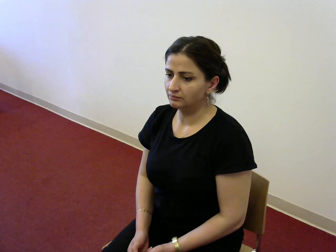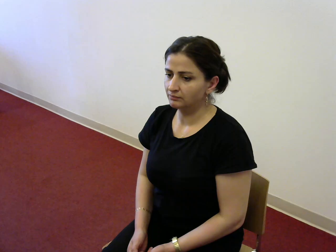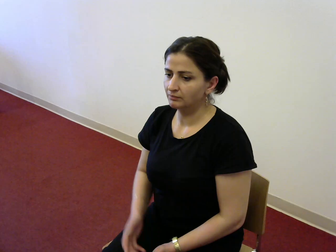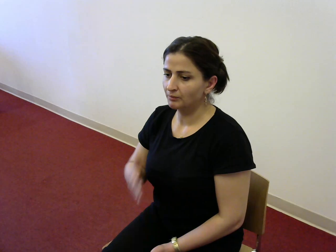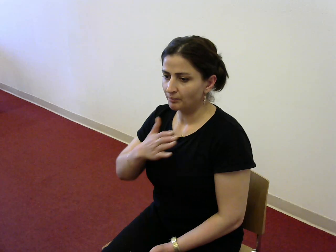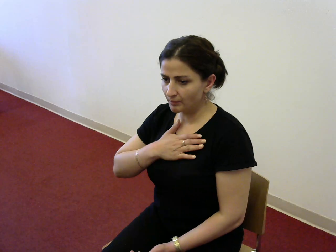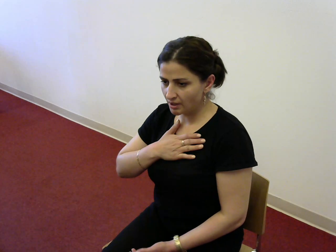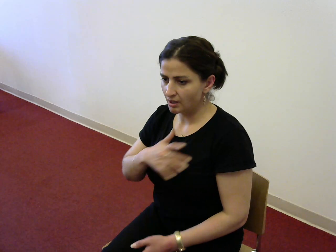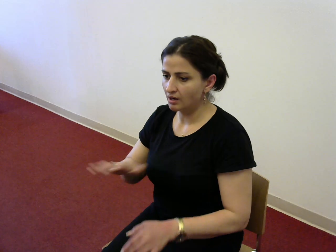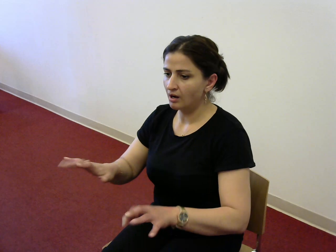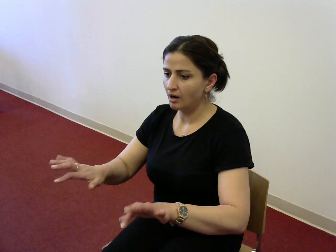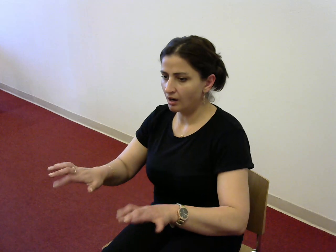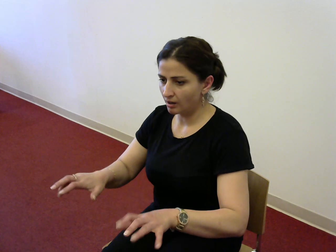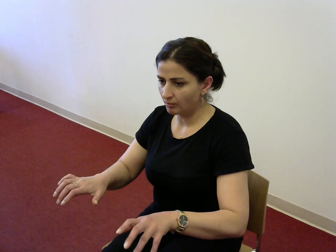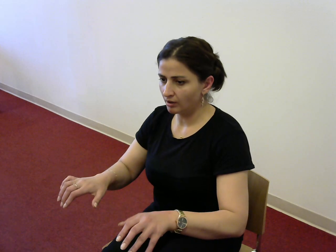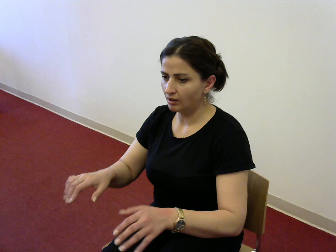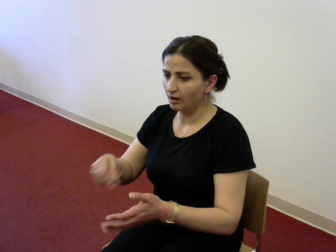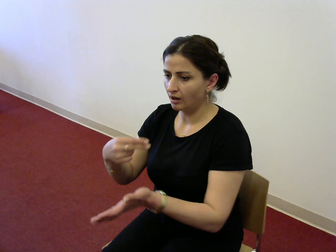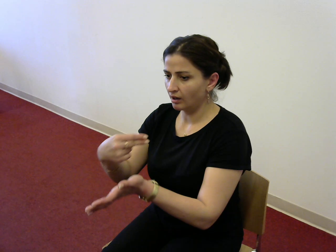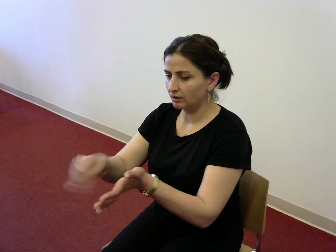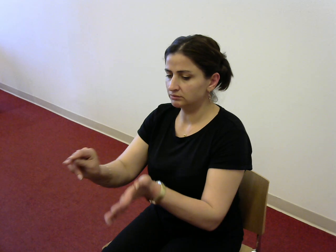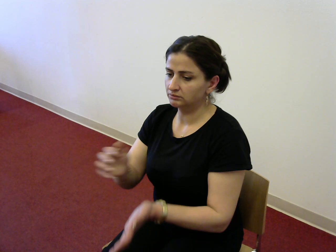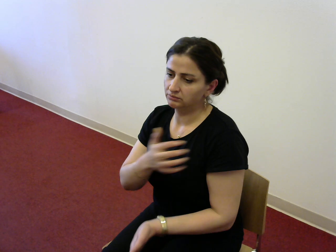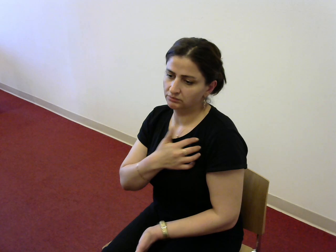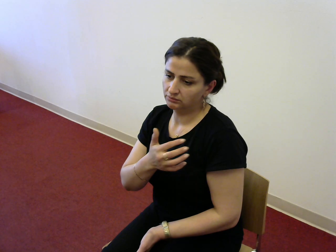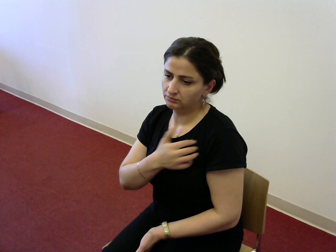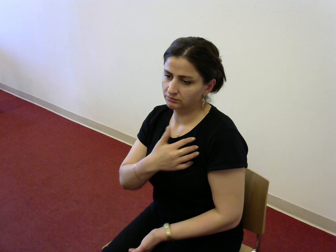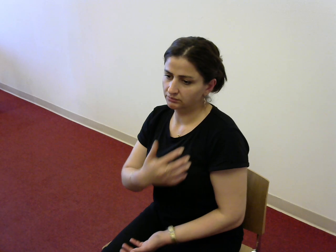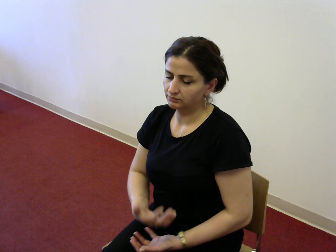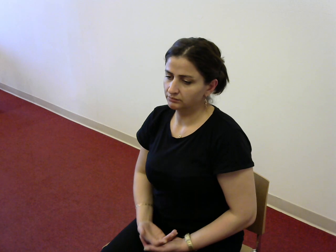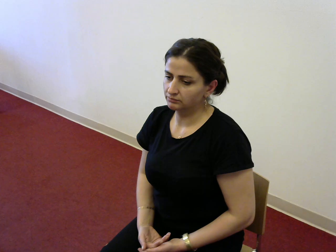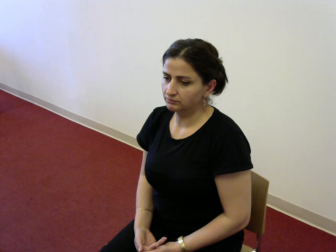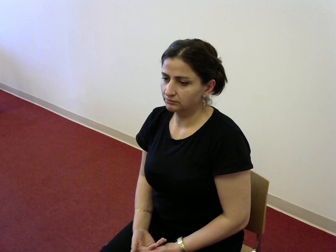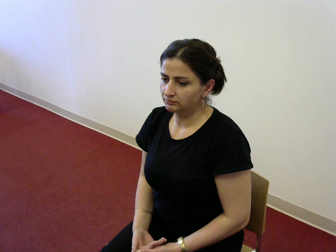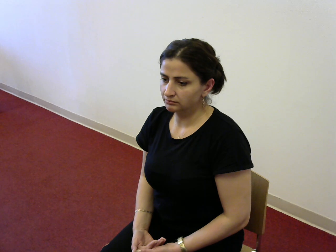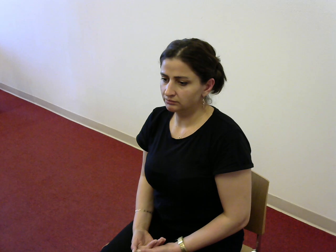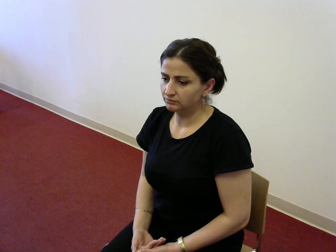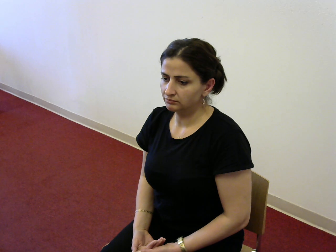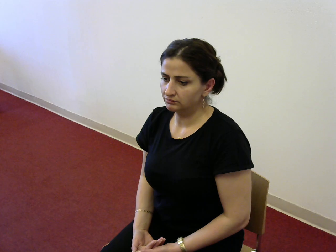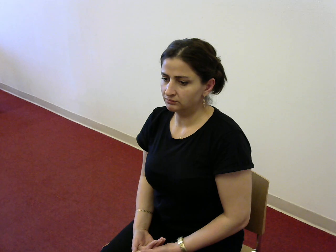Mən kompüter almaq istəyirəm